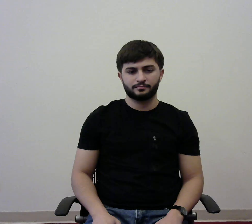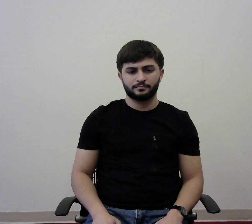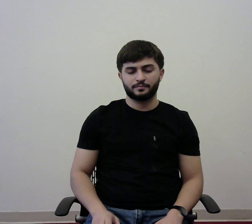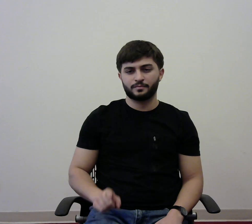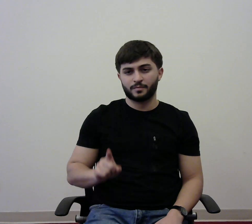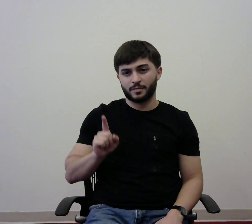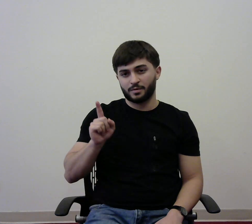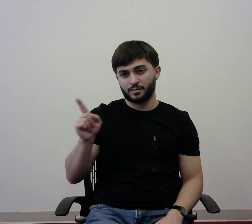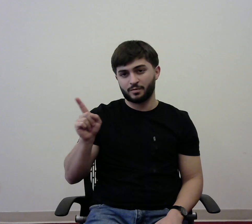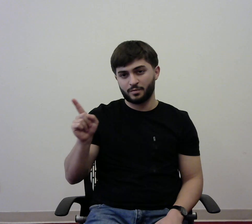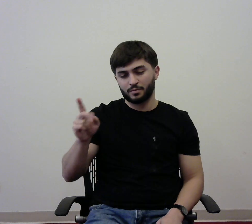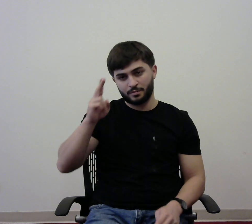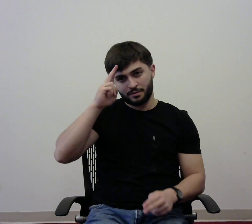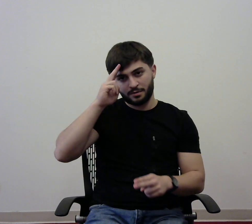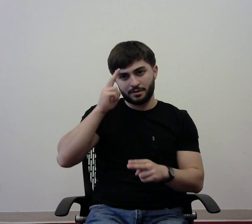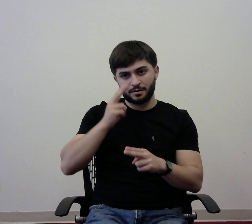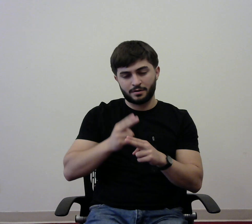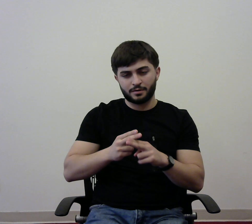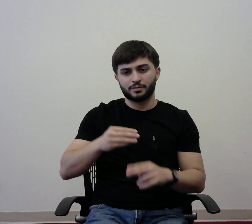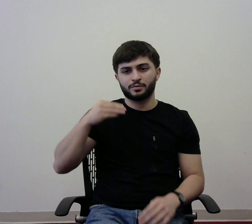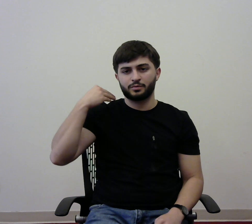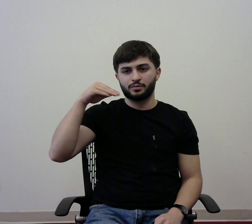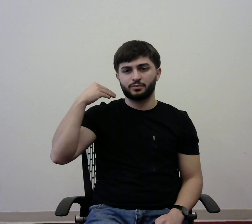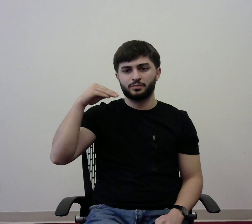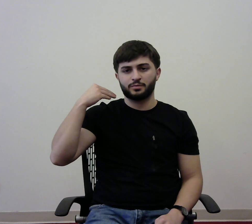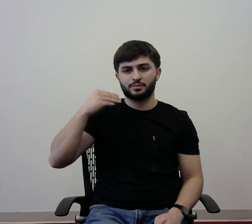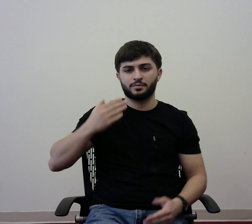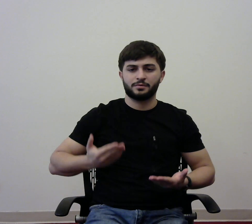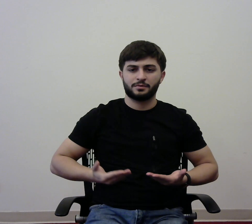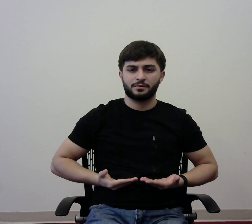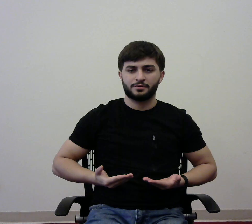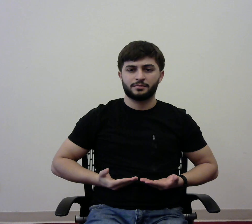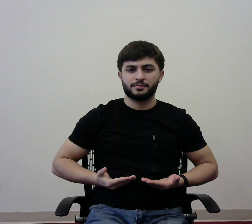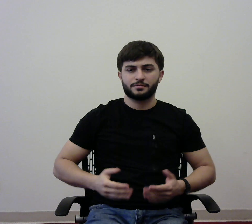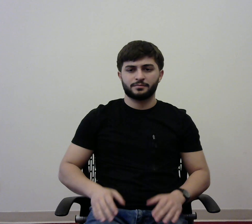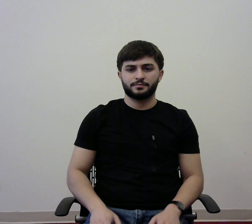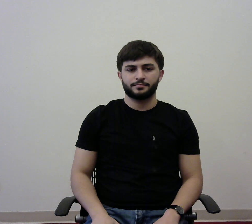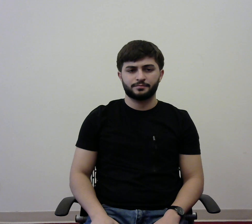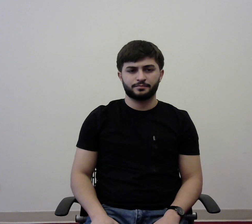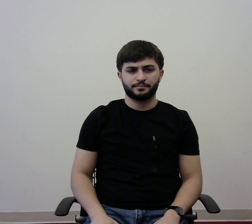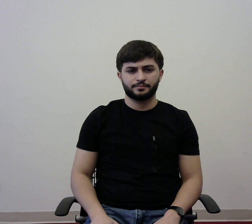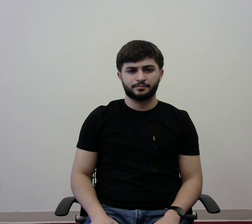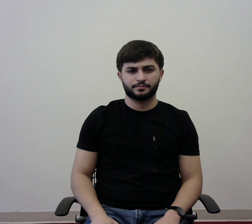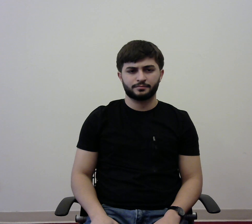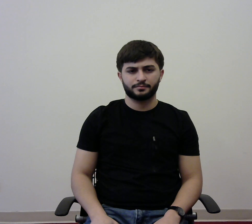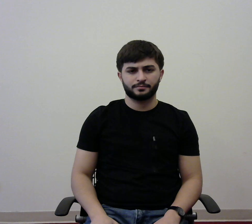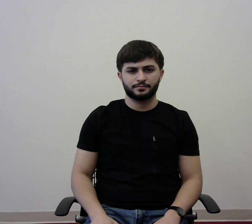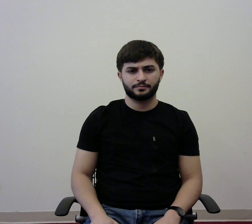Onun qardaşı Türkiyədə yaşayır